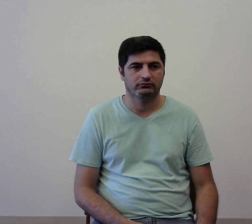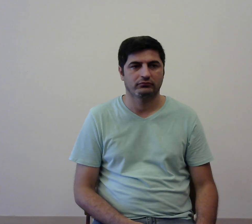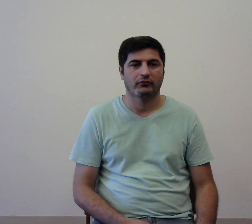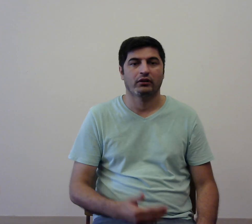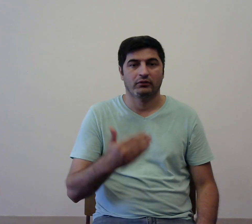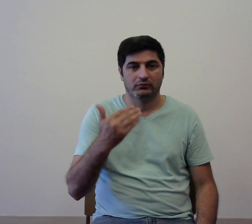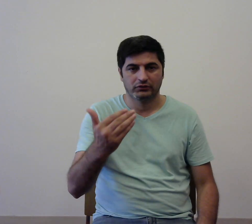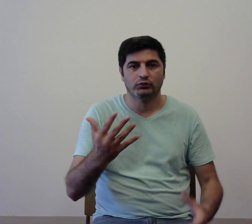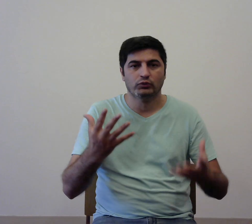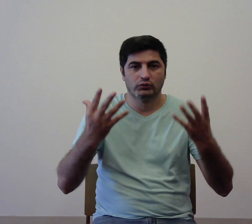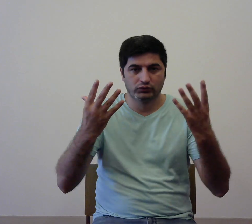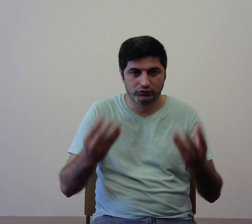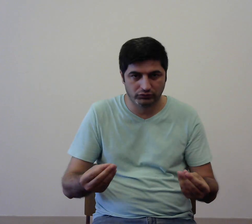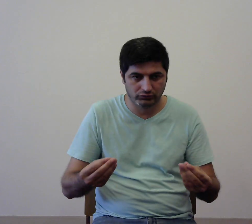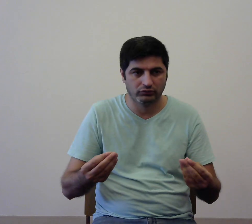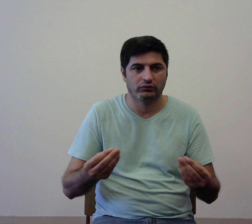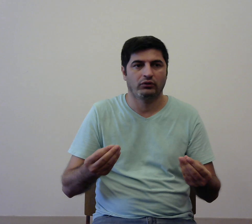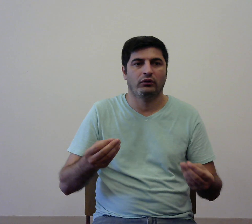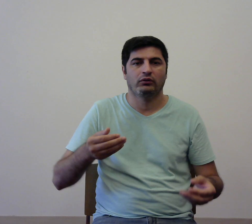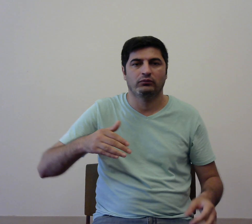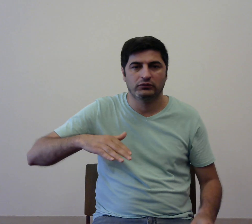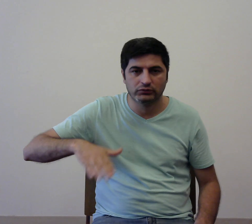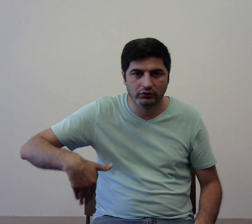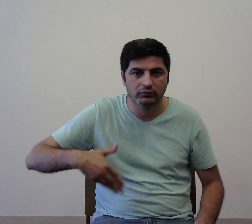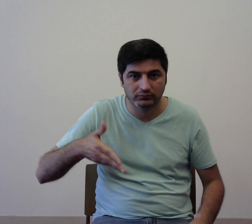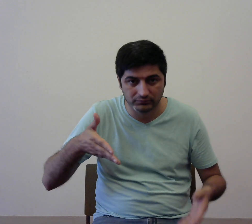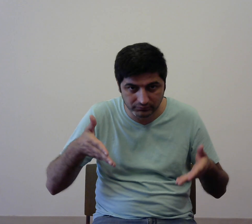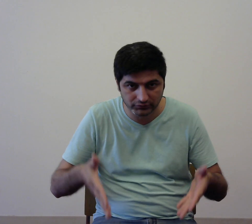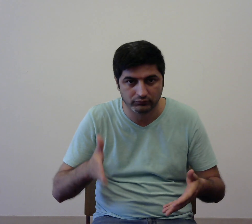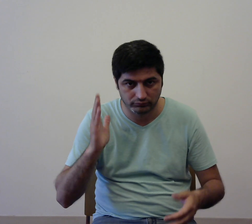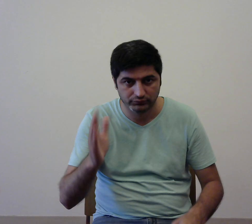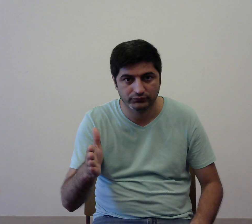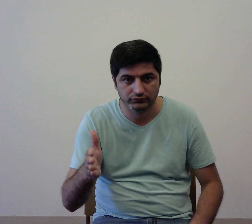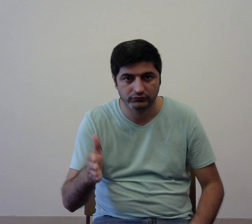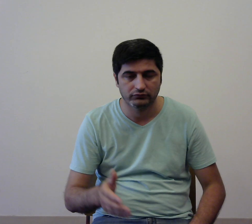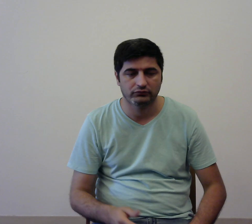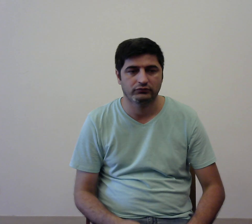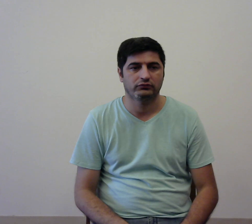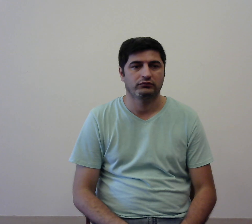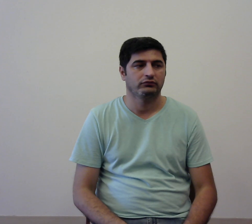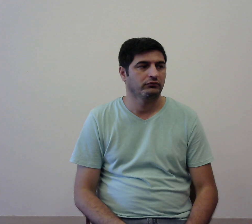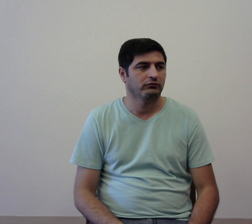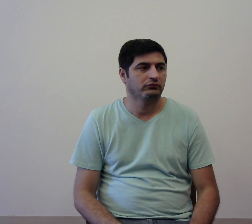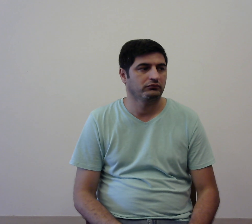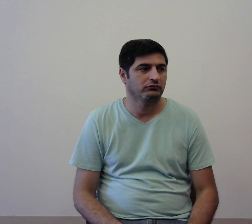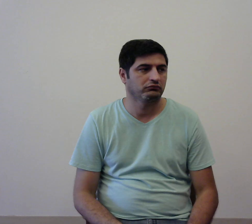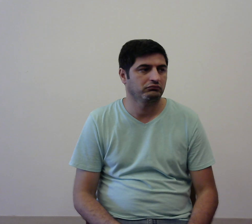Siz günortadan sonra burda olacaqsınızmı?